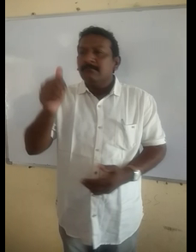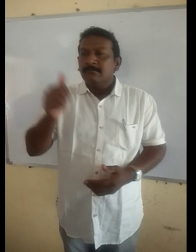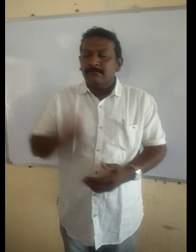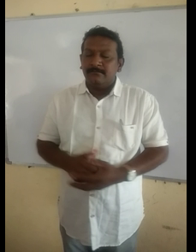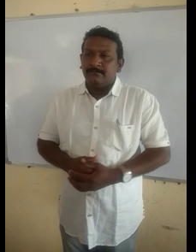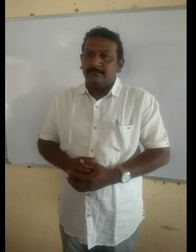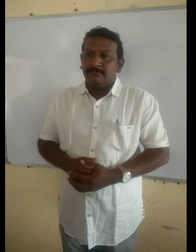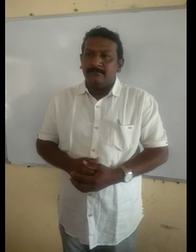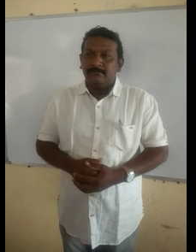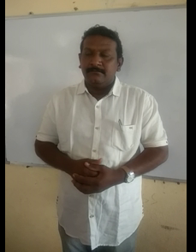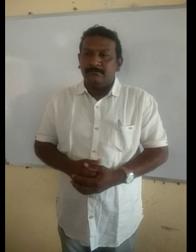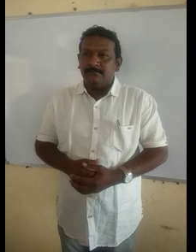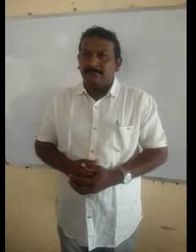what did you tell him